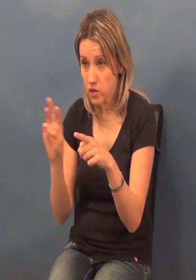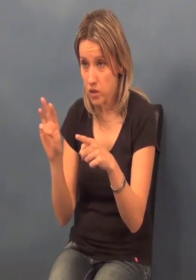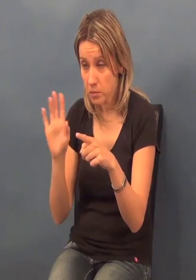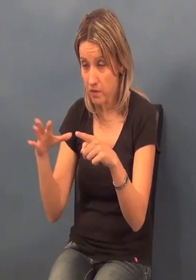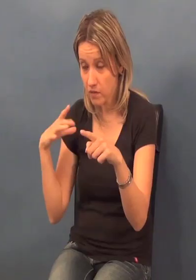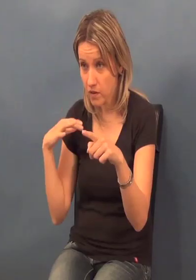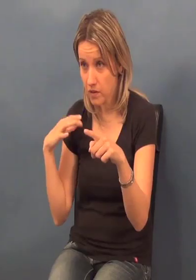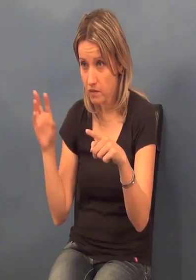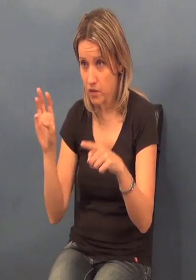Masz wolny wtorek?